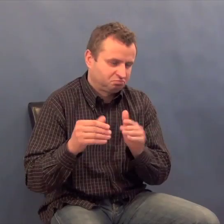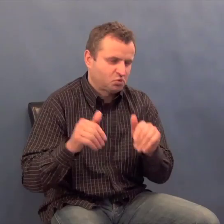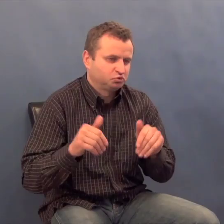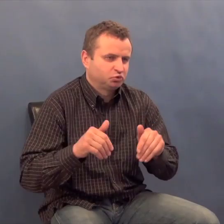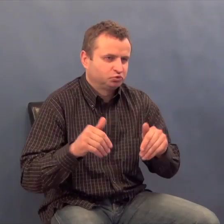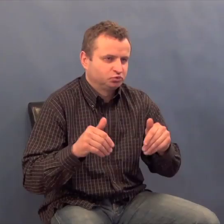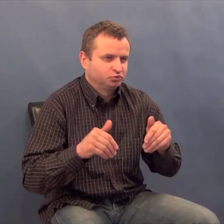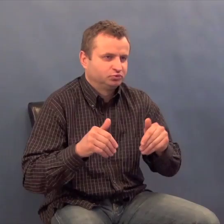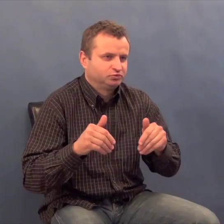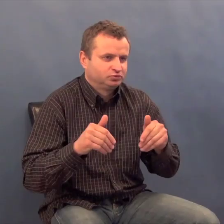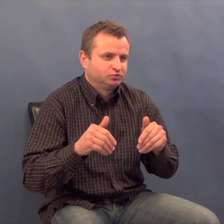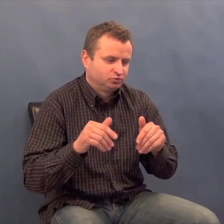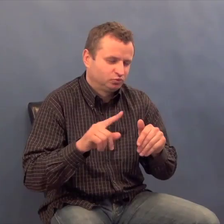Mogę, mogę.